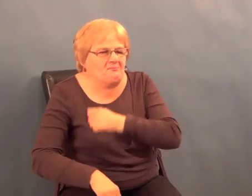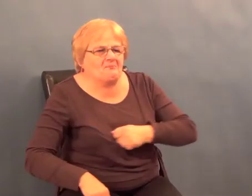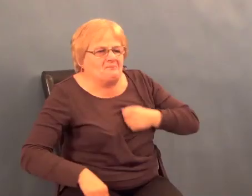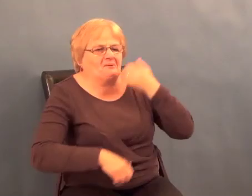Koniec.